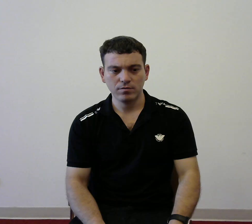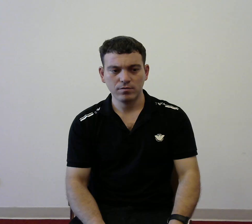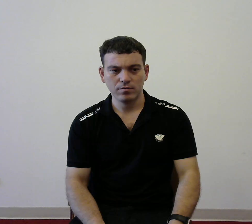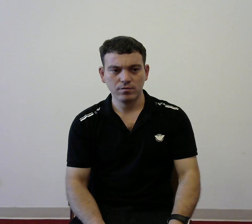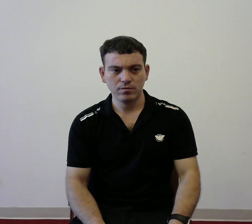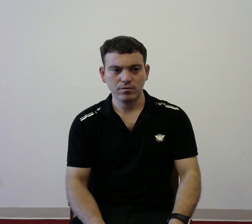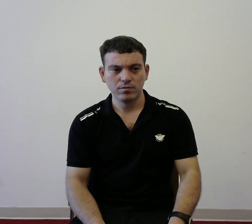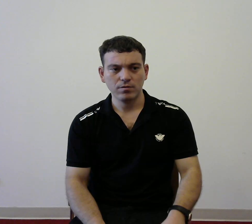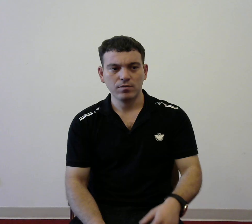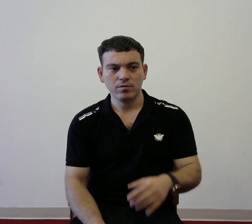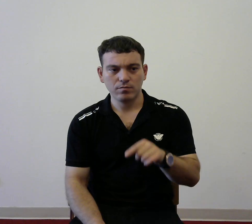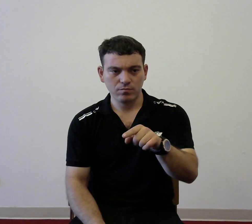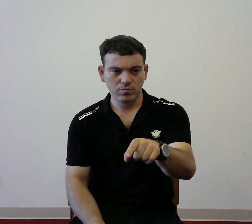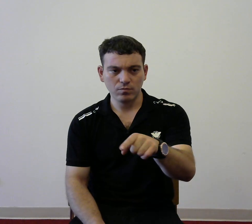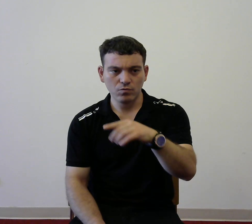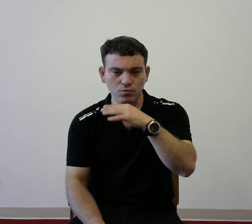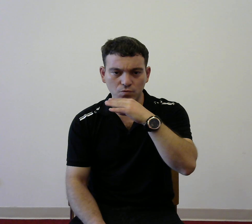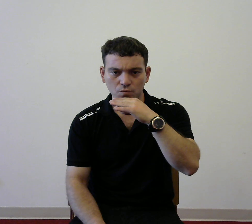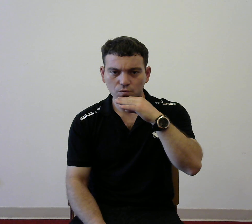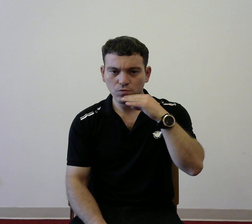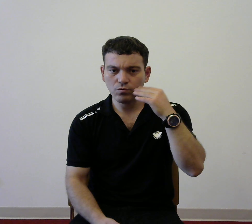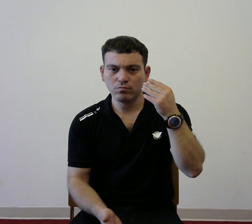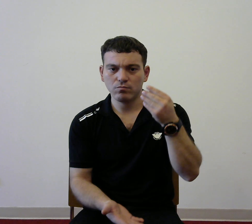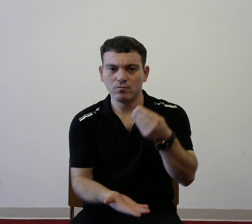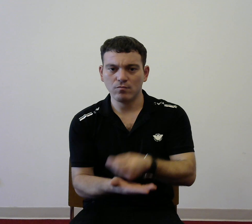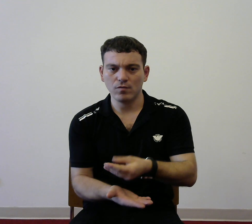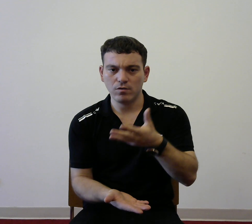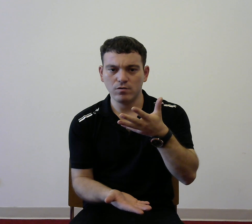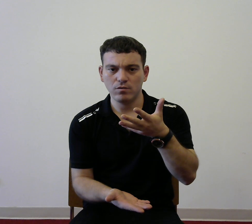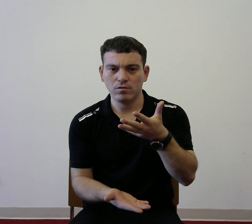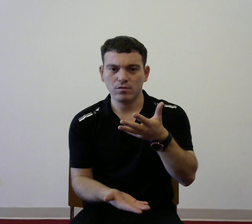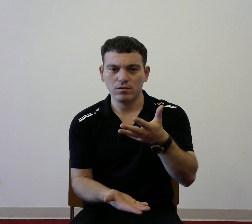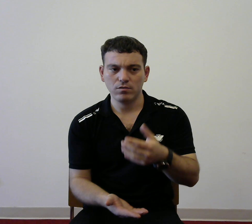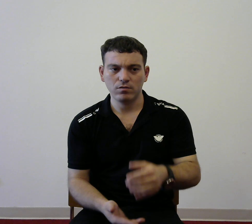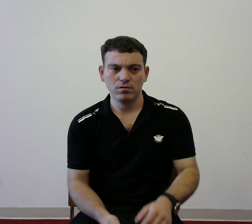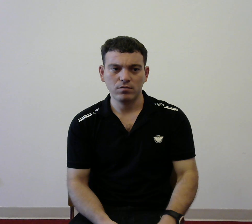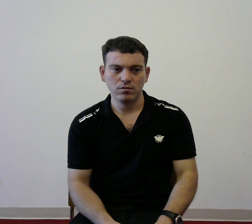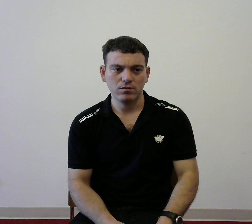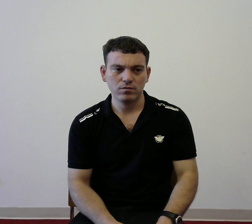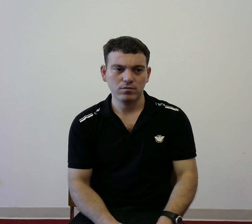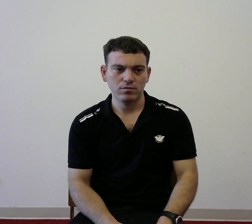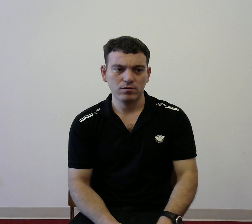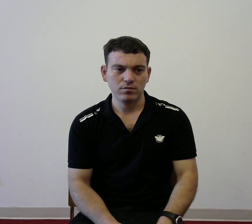Bu çox bahadır